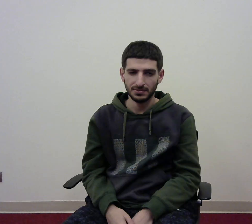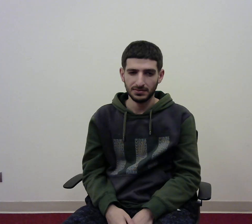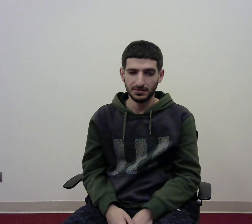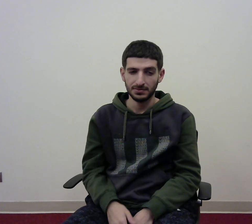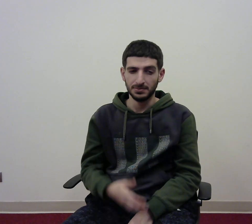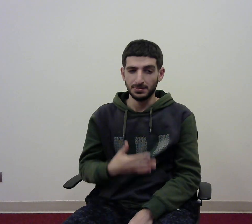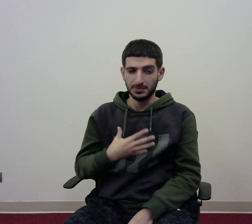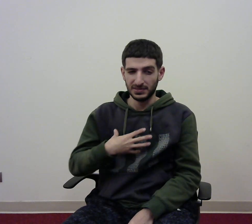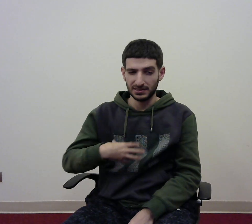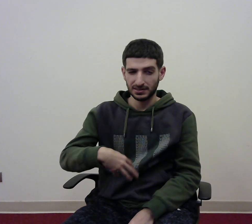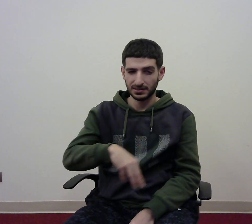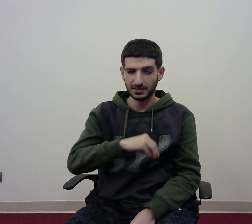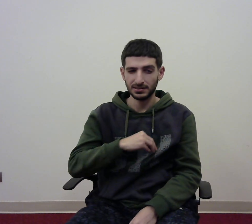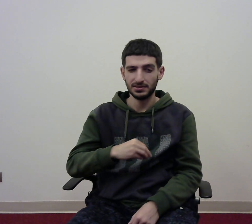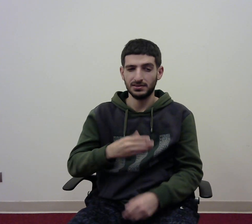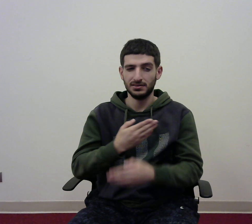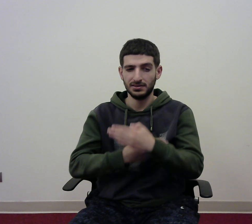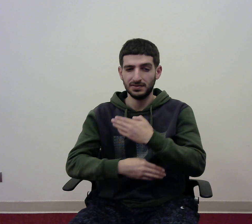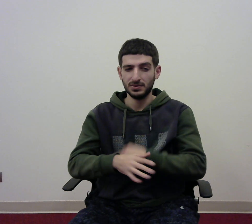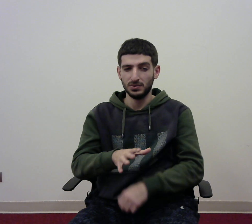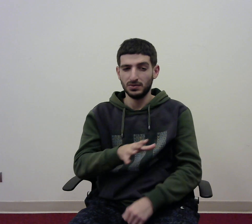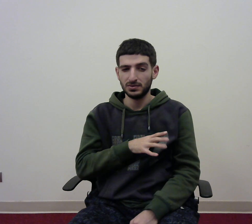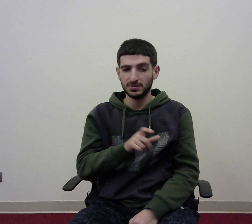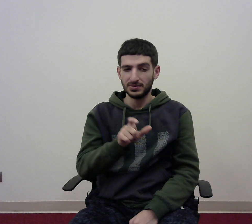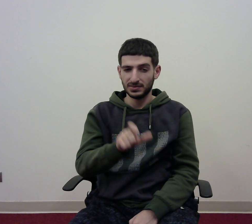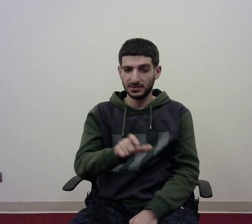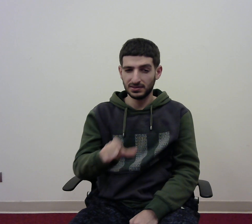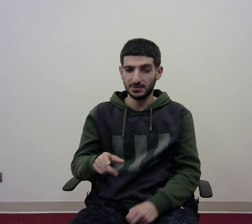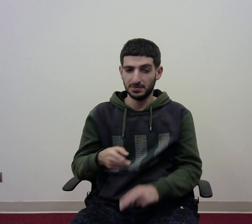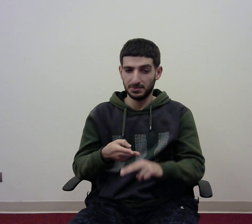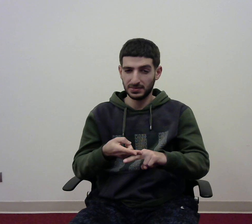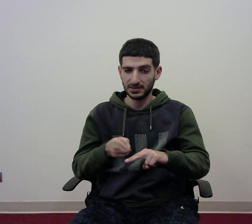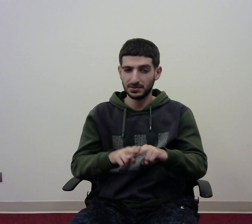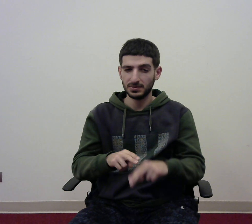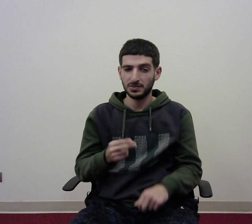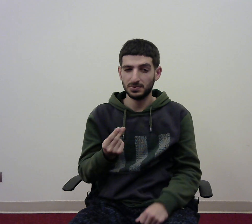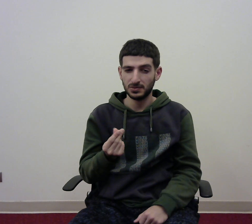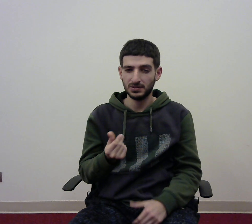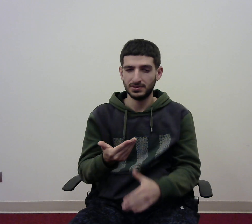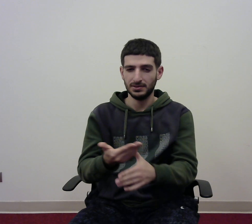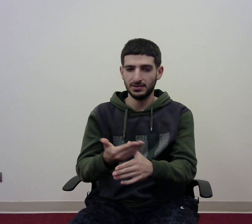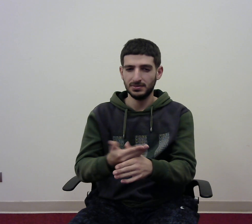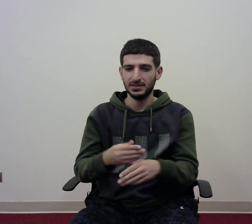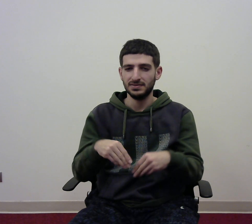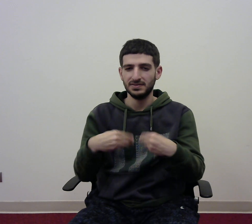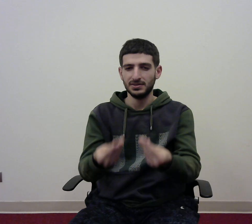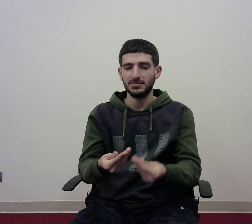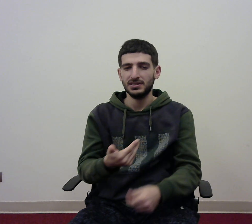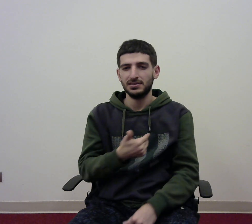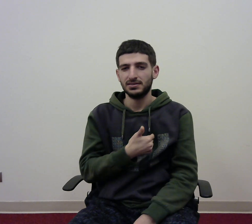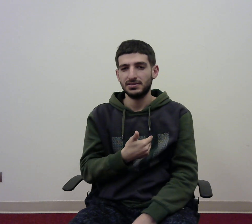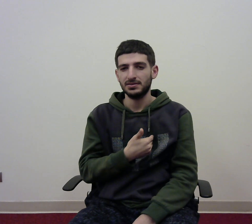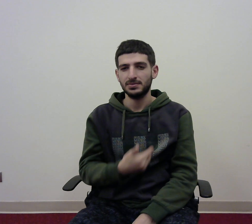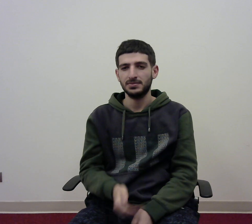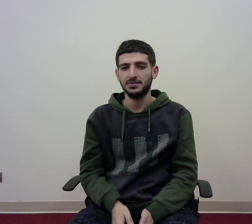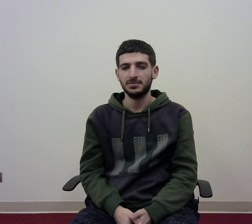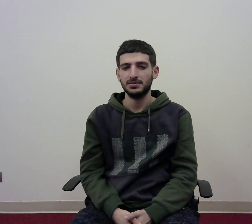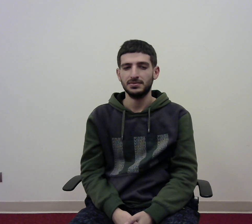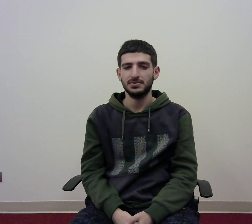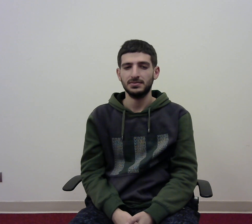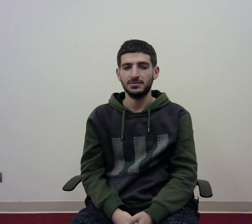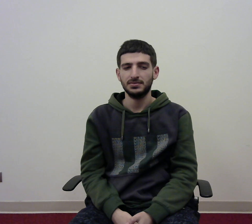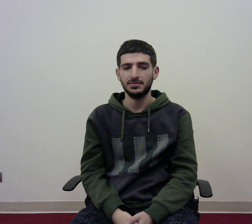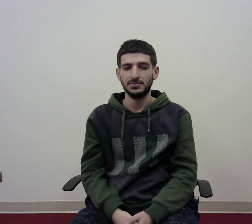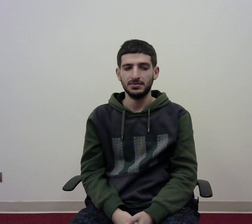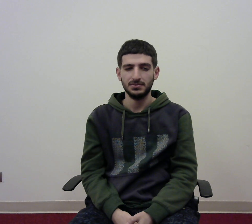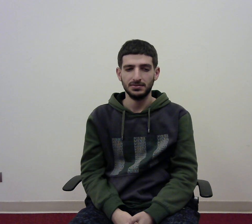Biz əlilliyi olan şəxslər üçün pul yardım vermək istəyirik